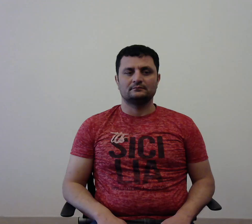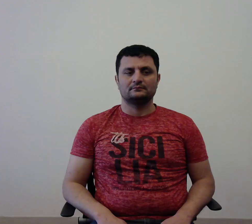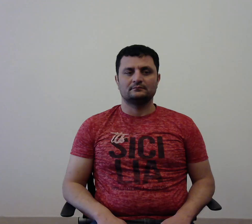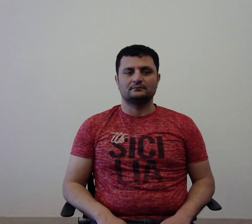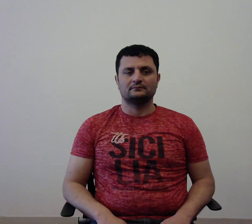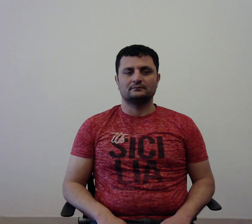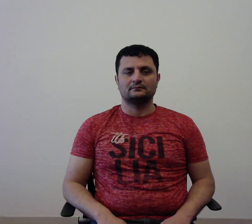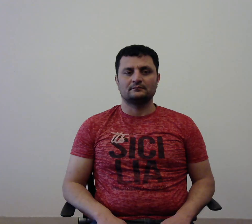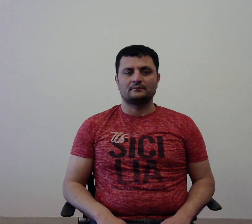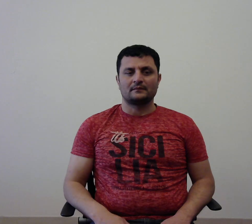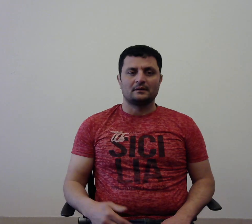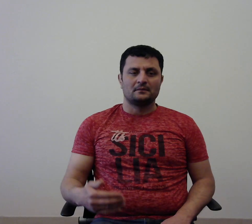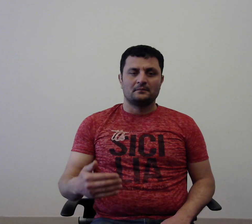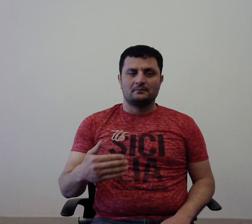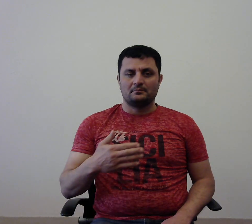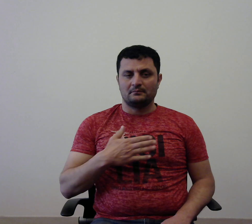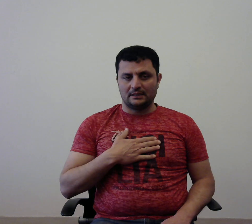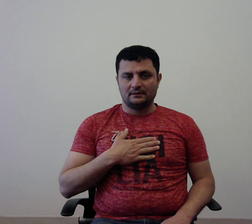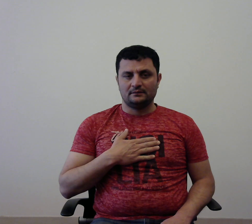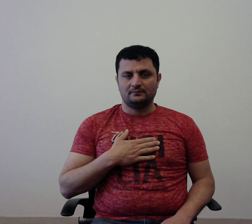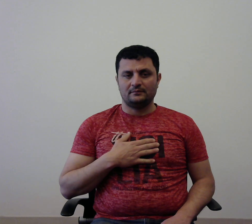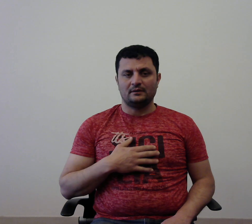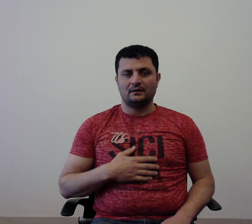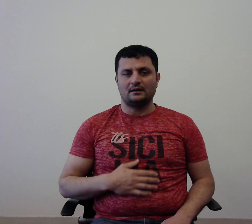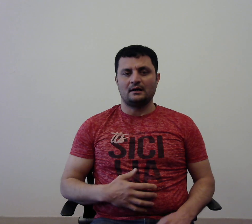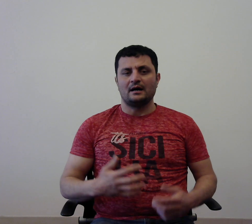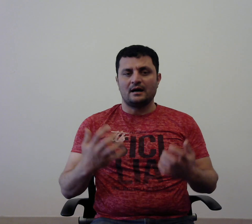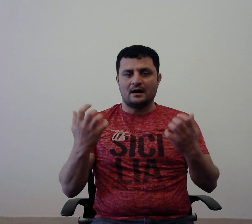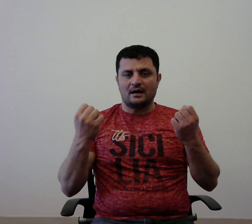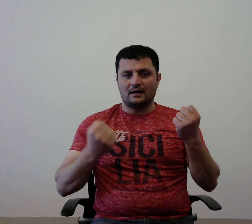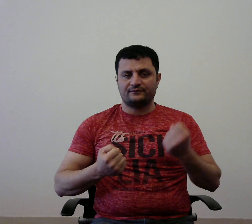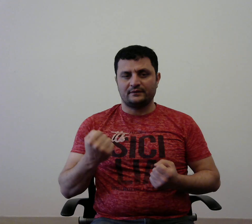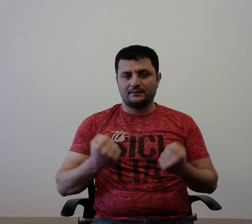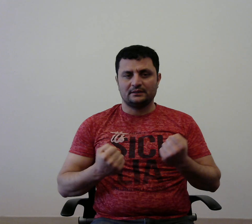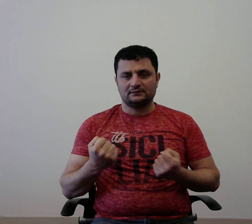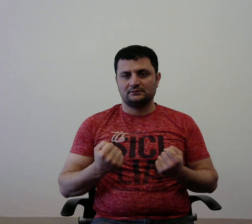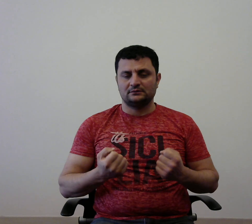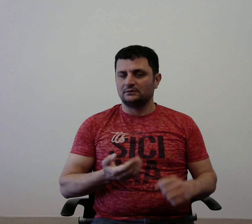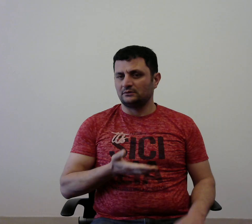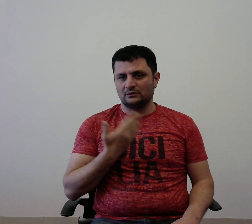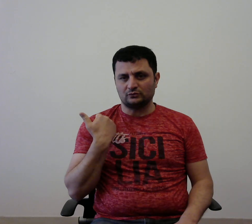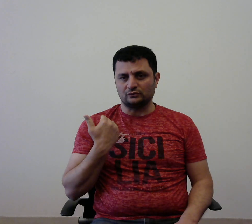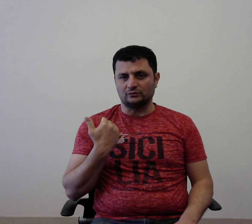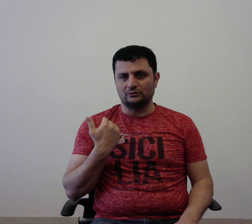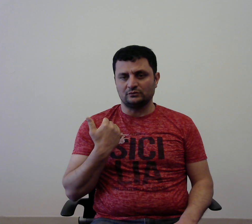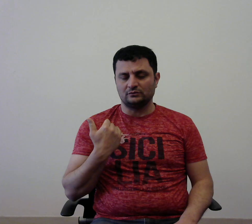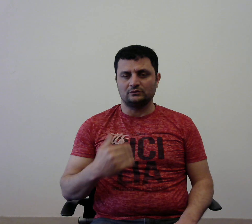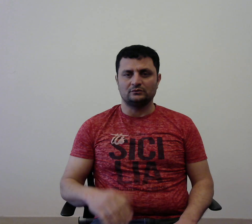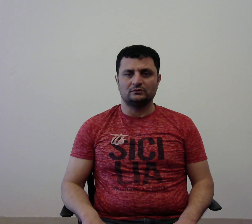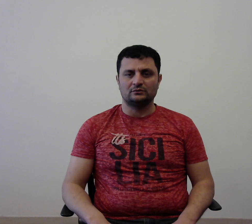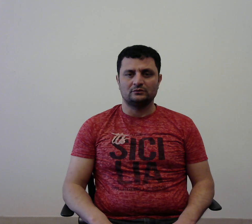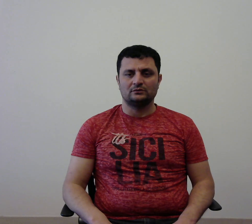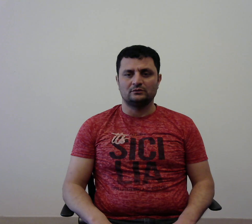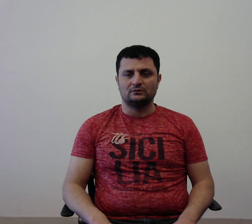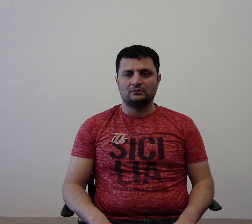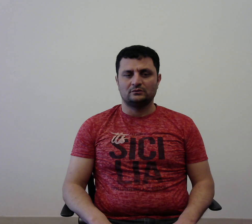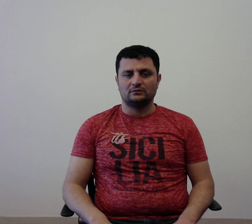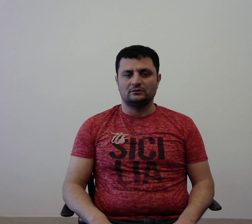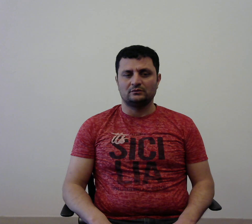Mənim avtomobilim yoxdur